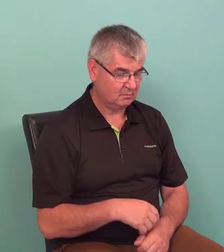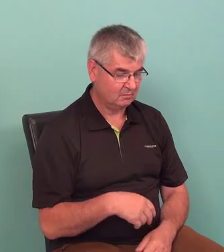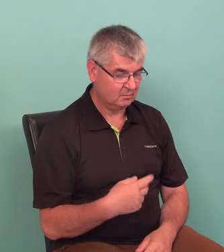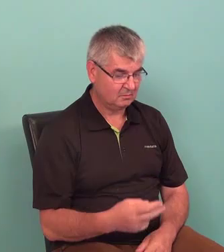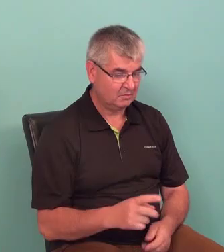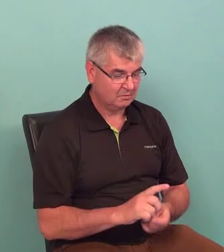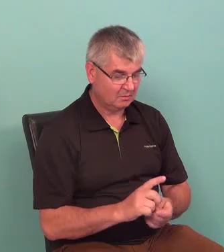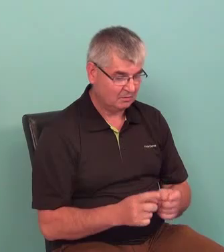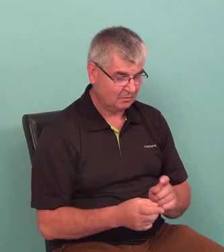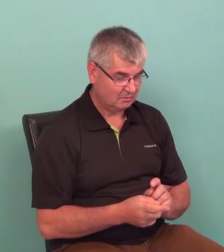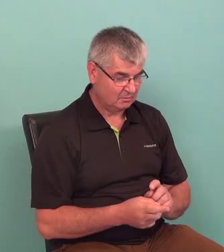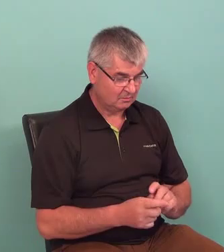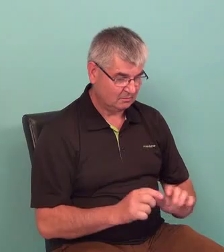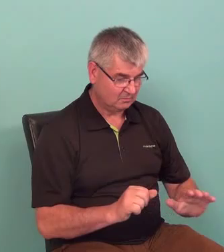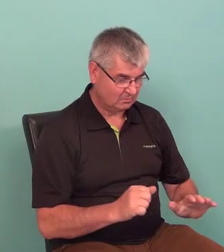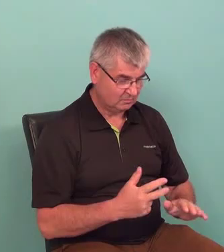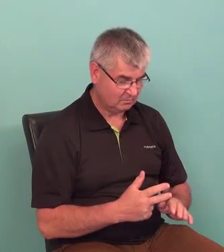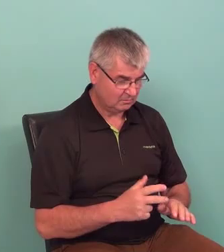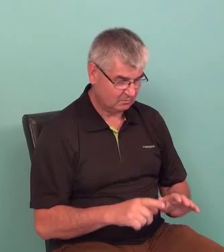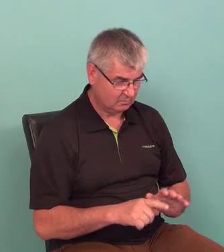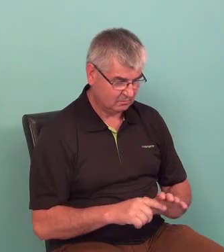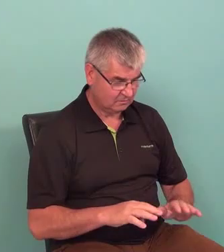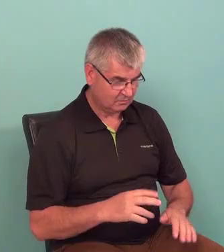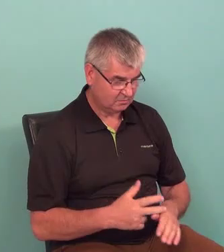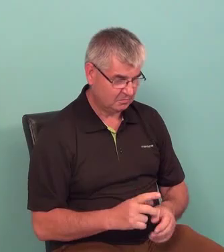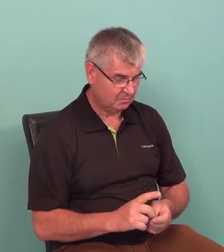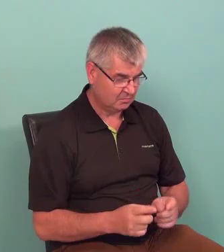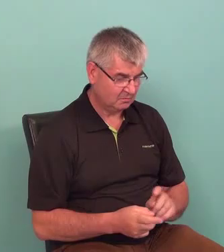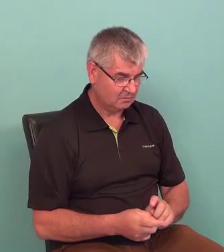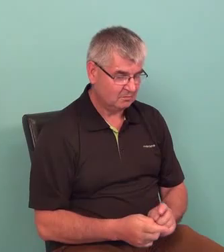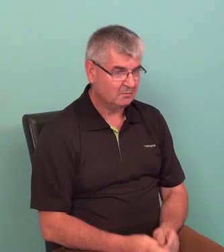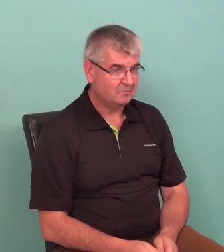Następnie spotkanie od szóstej trzydzieści do dziewiątej trzydzieści.